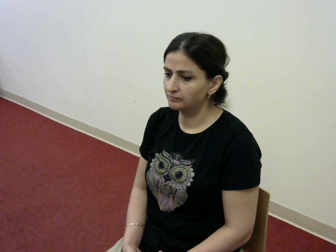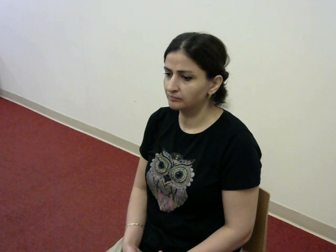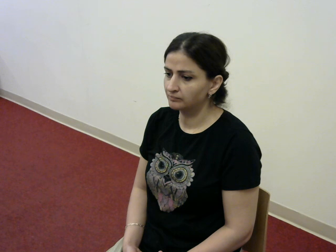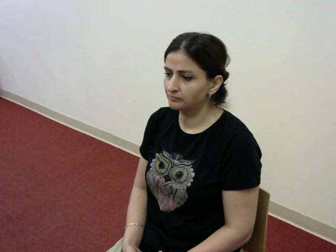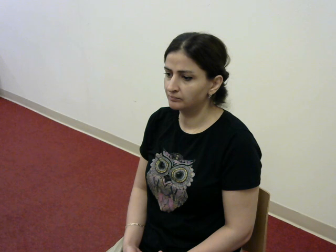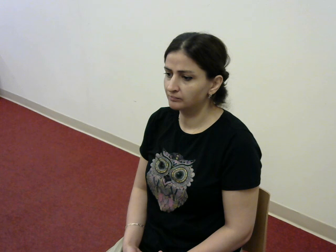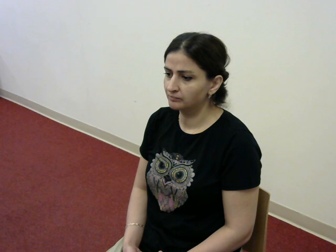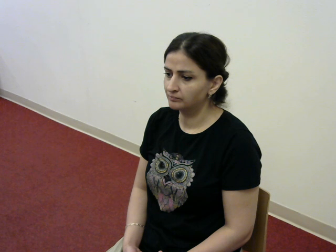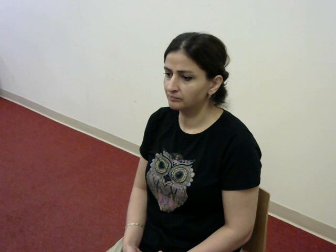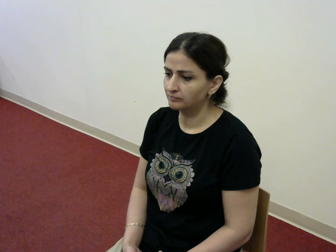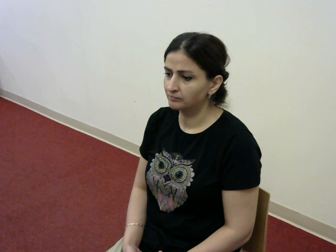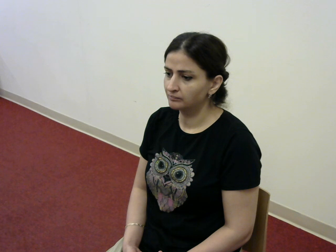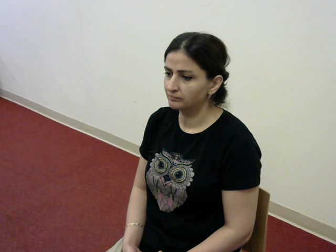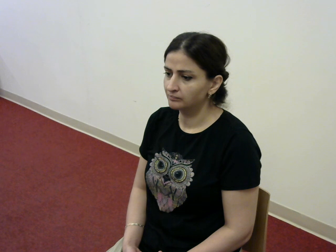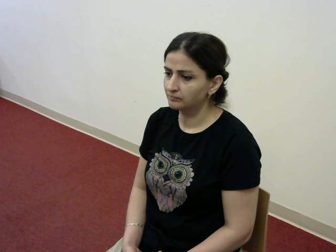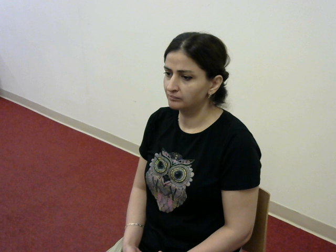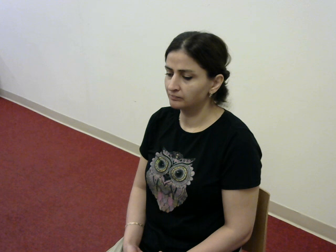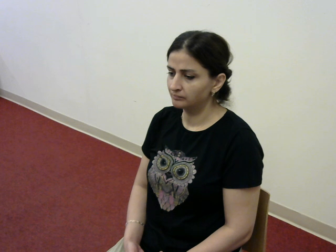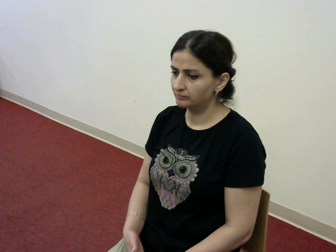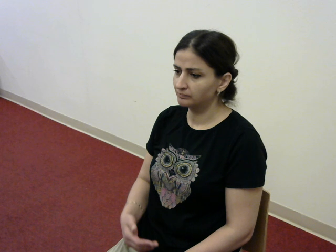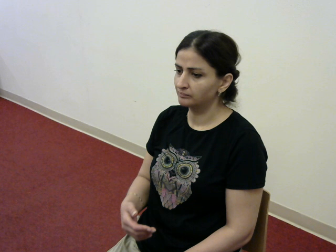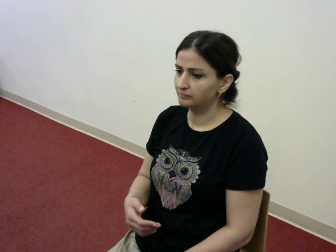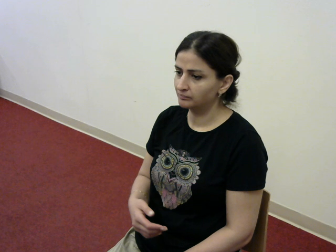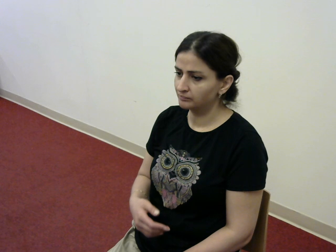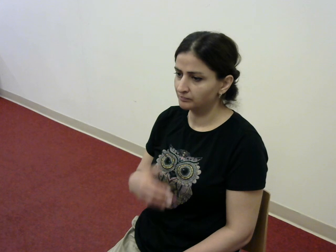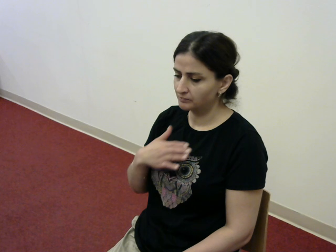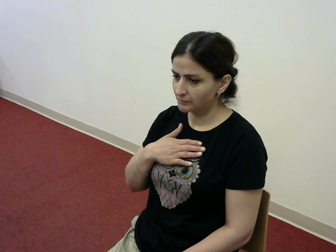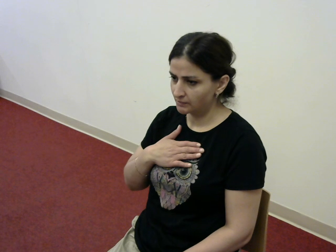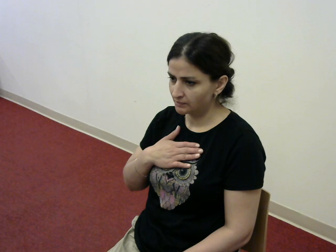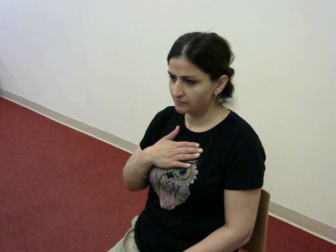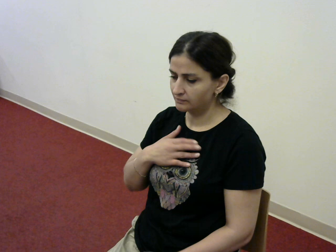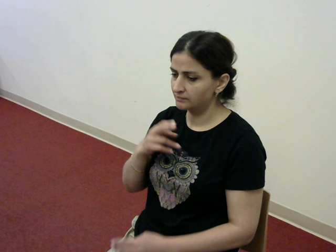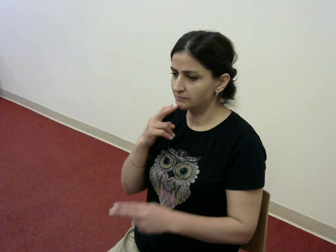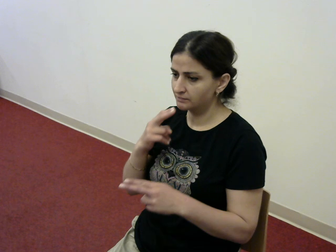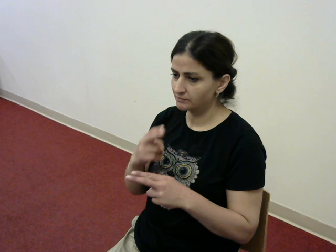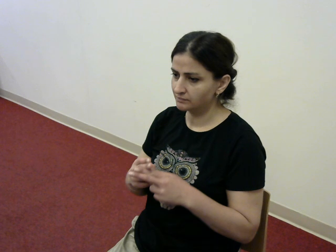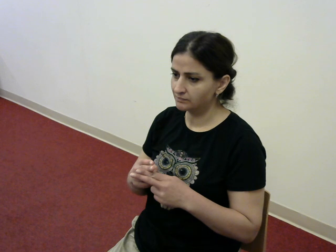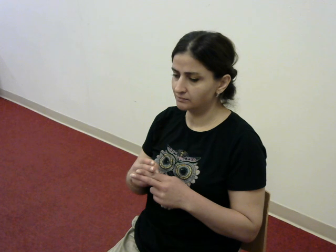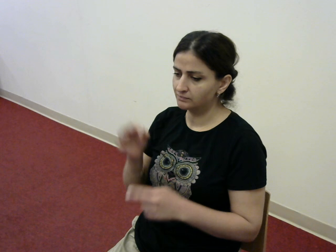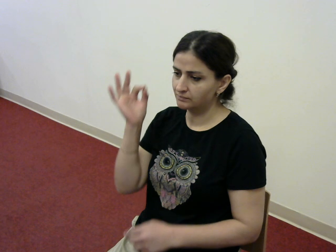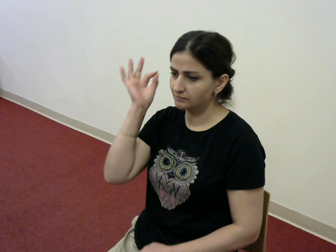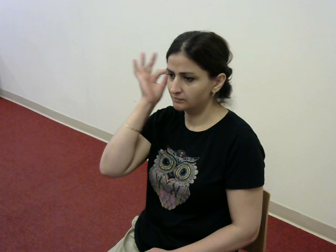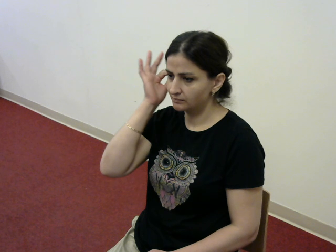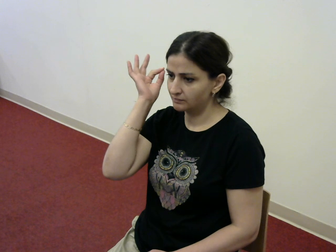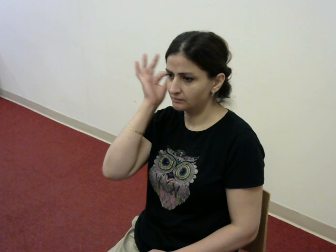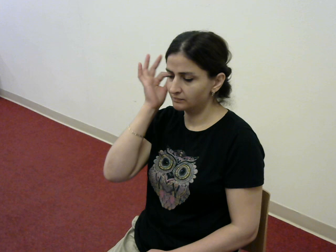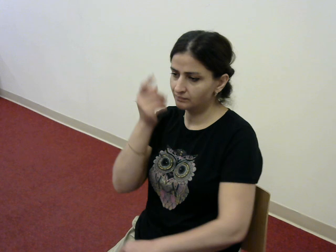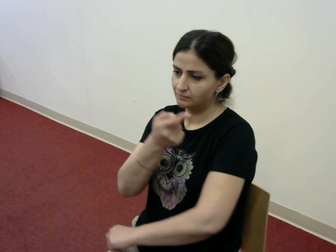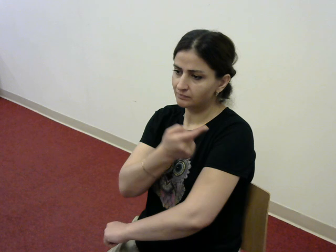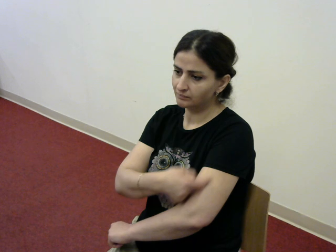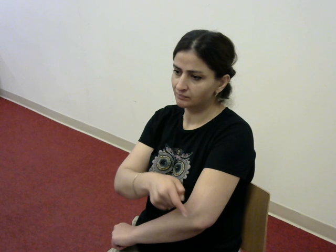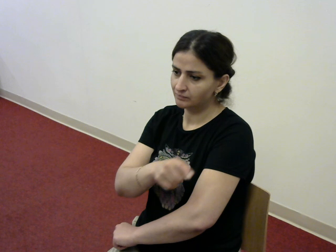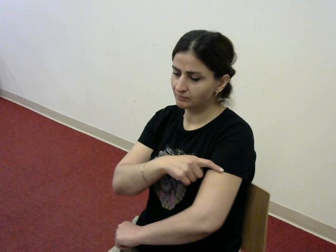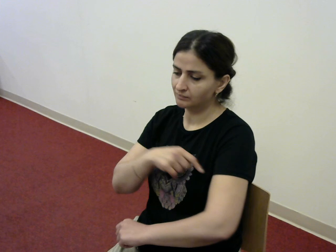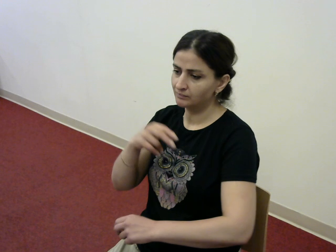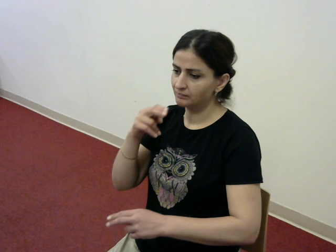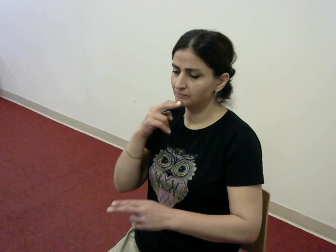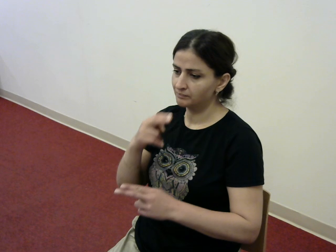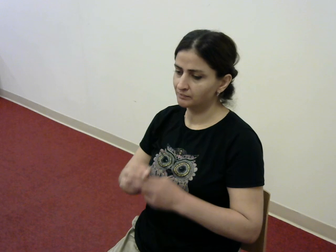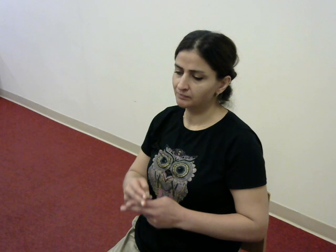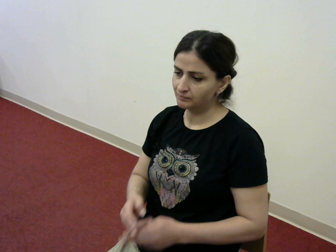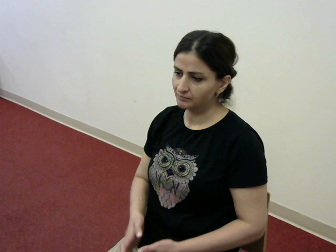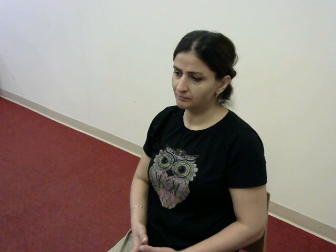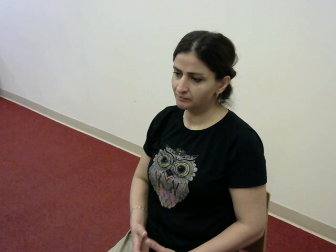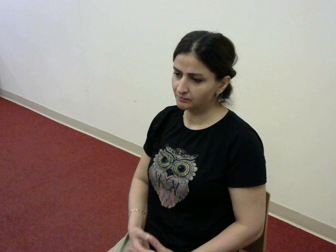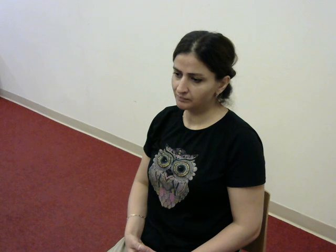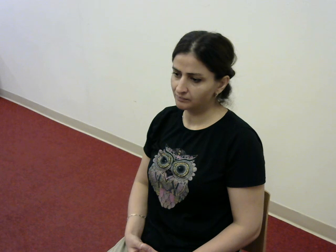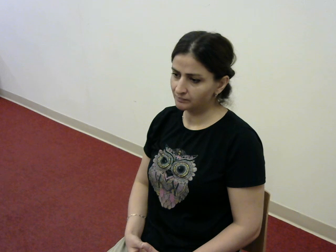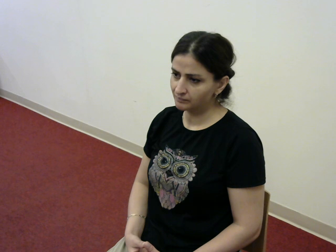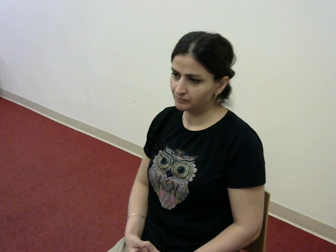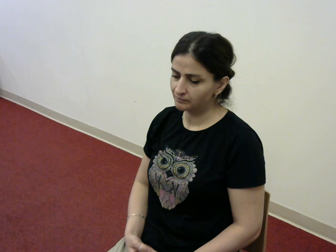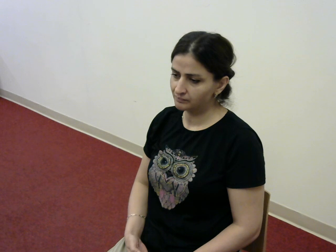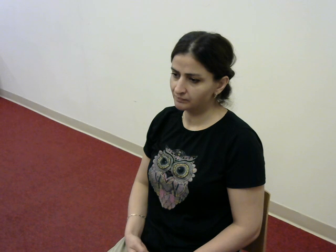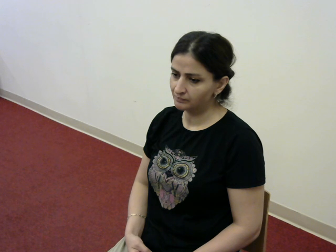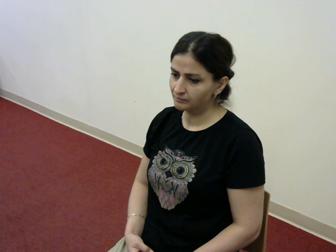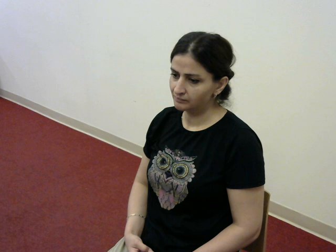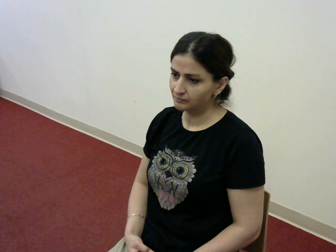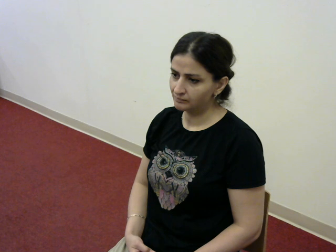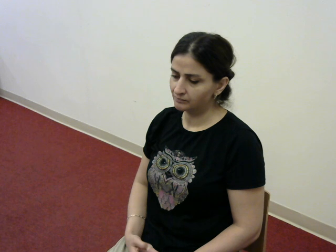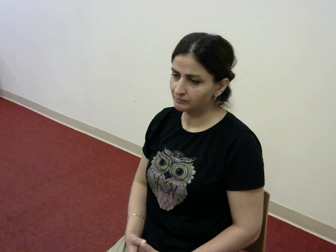Mənim bacım tibb bacısıdır